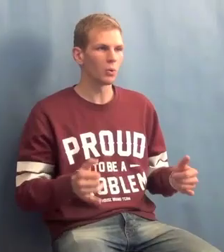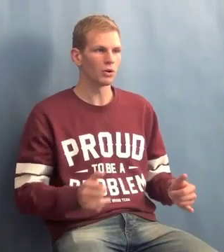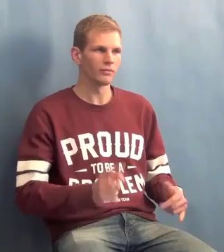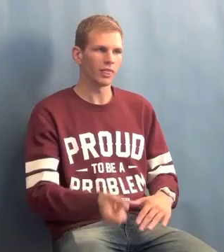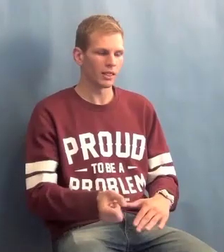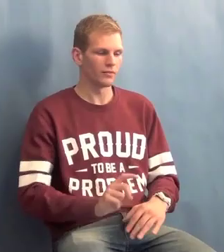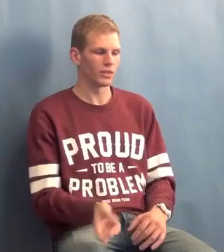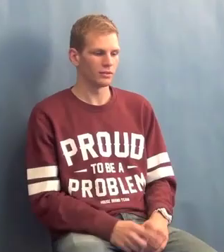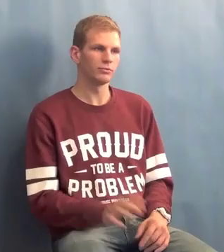Krzesła nie wolno piłować.